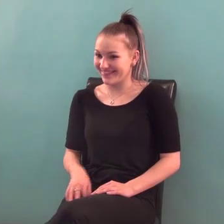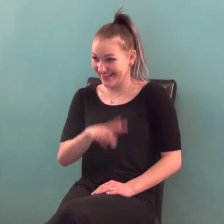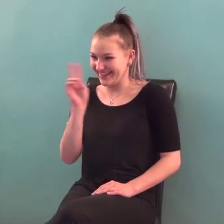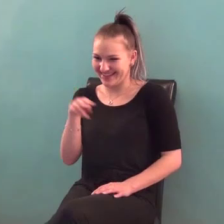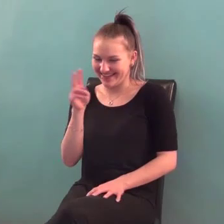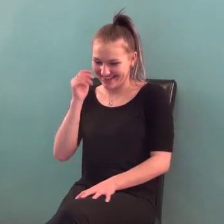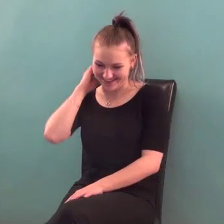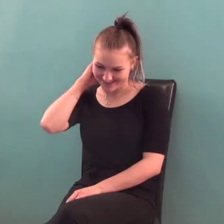Oglądać w kółko.